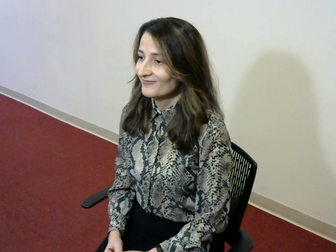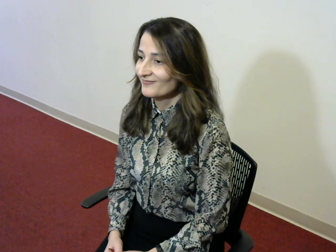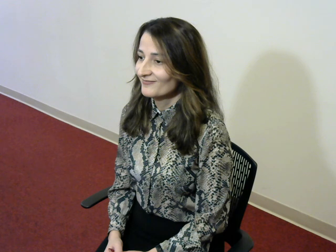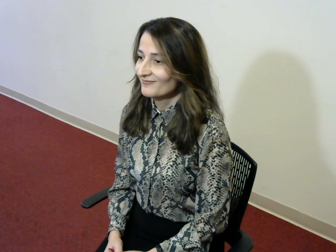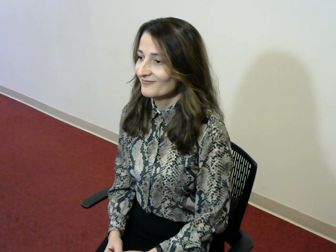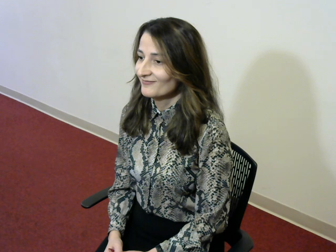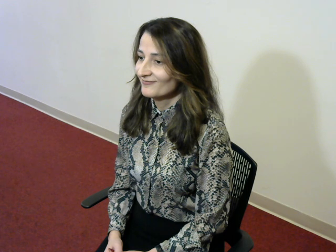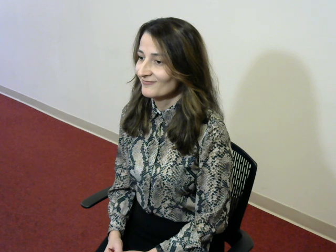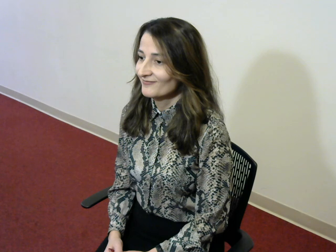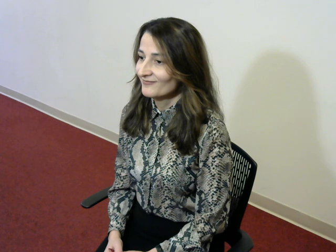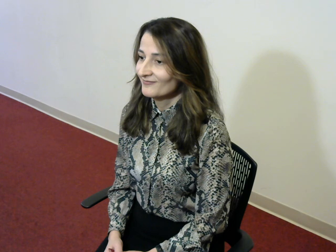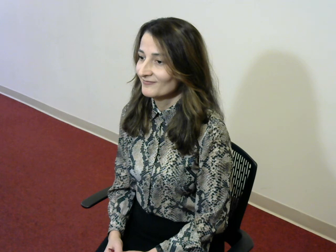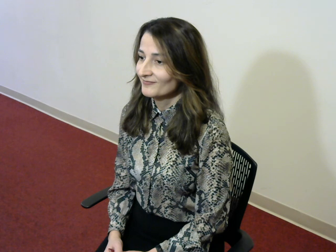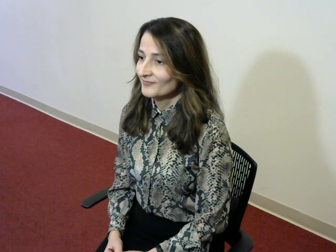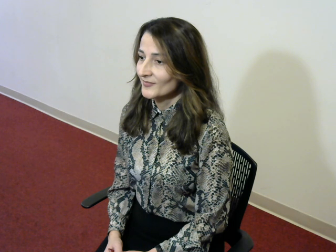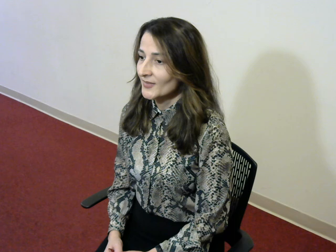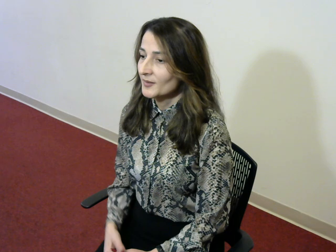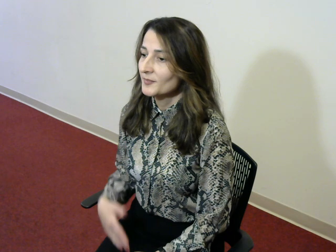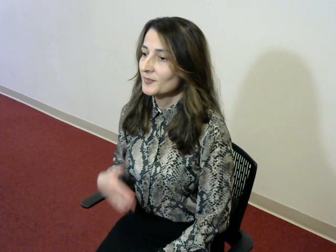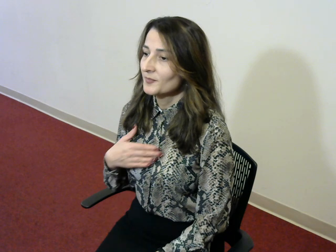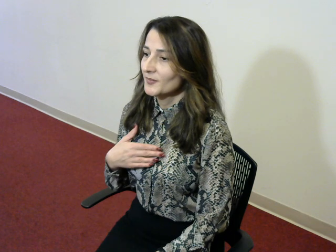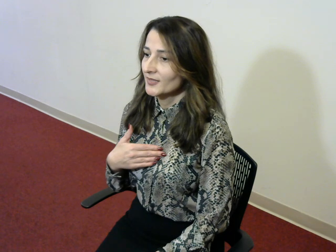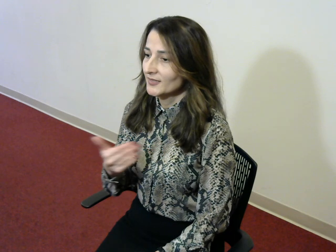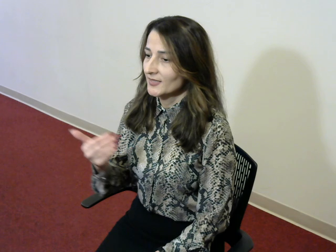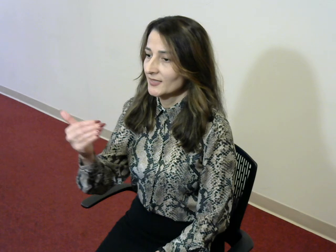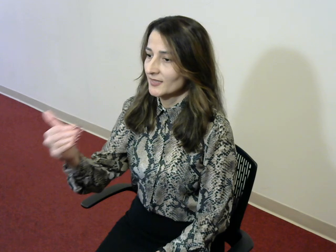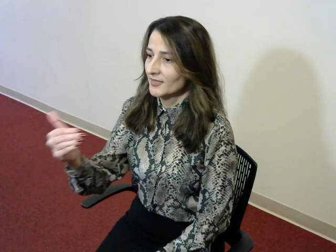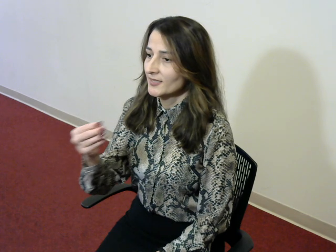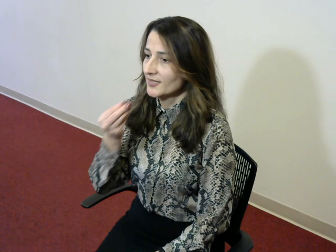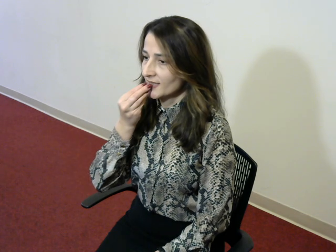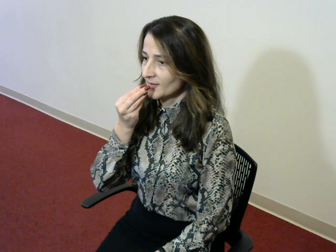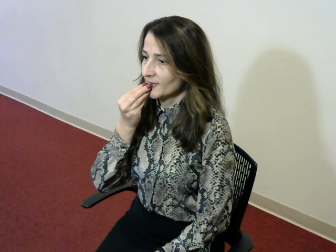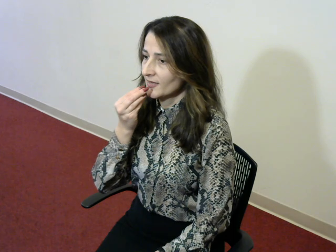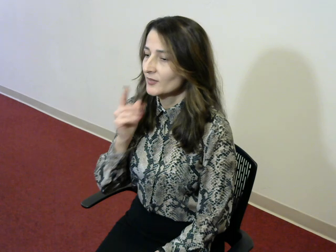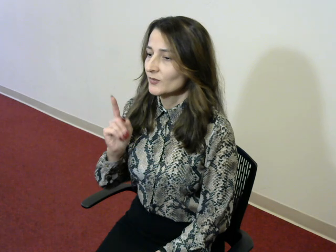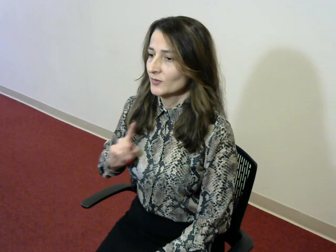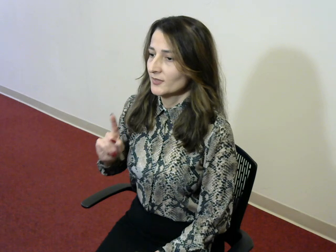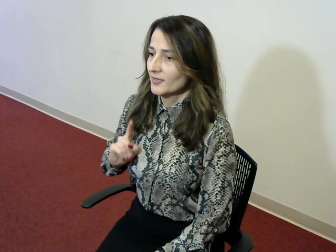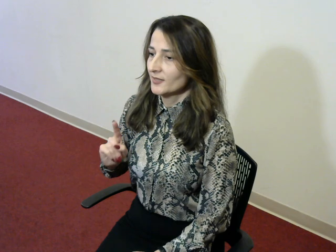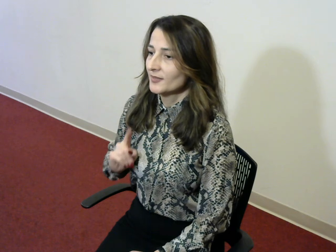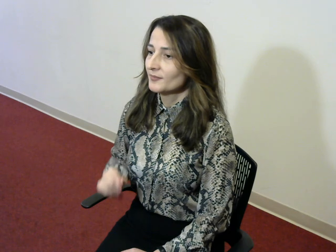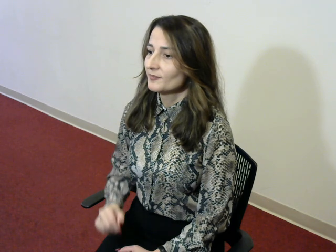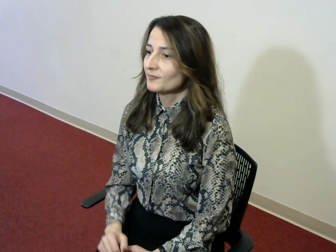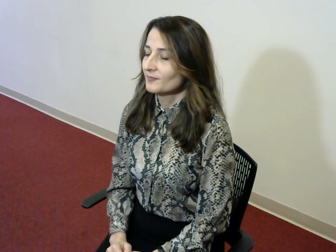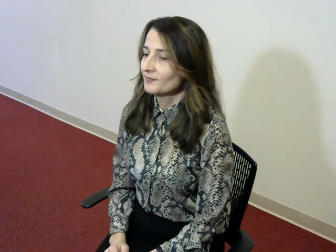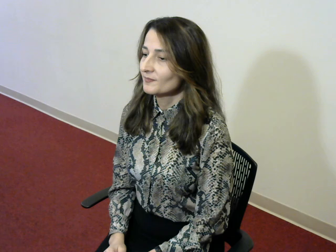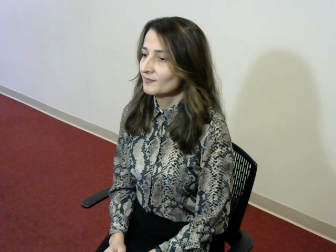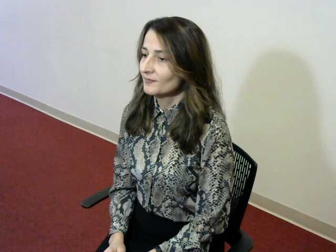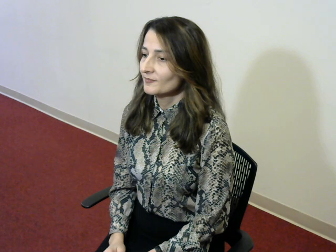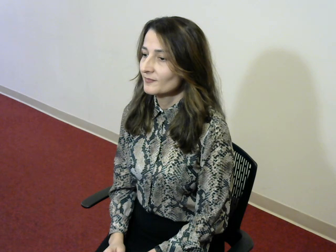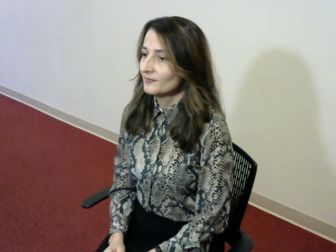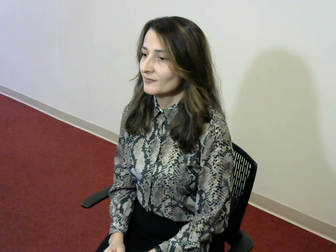Mən sizi naharda gözləyəcəm